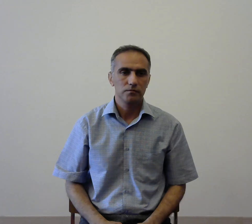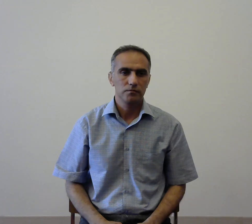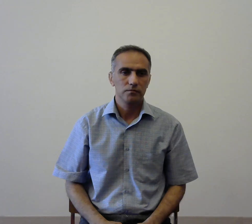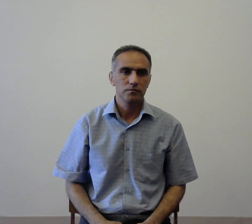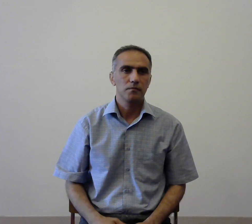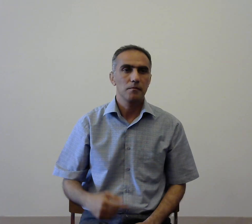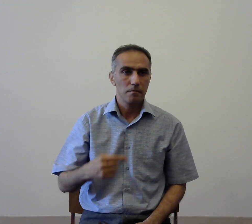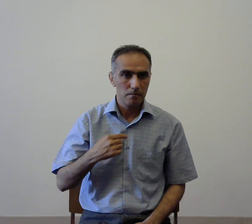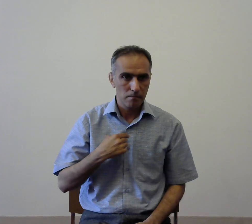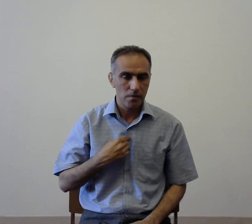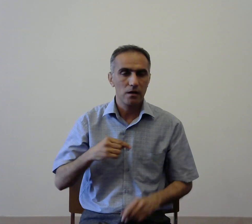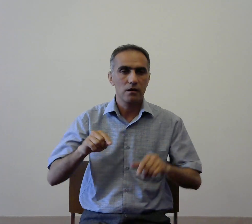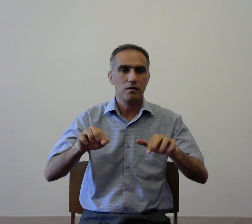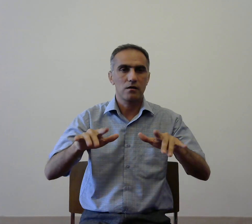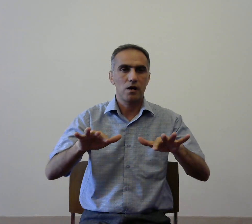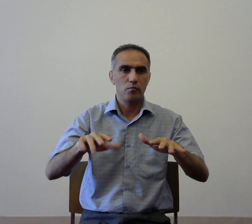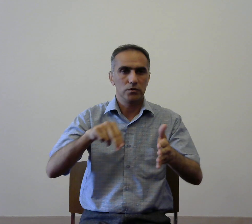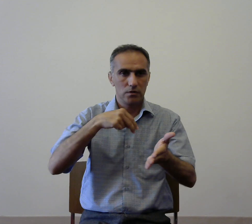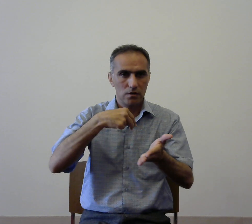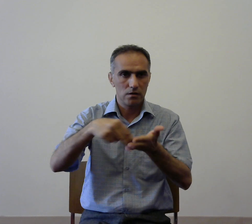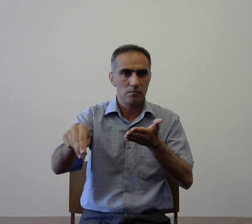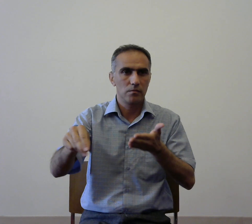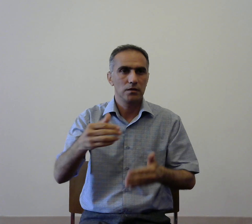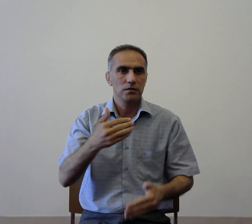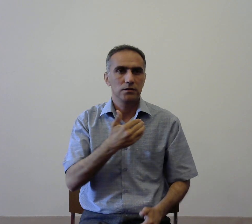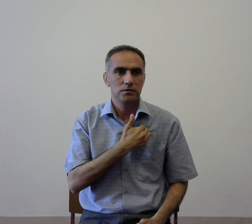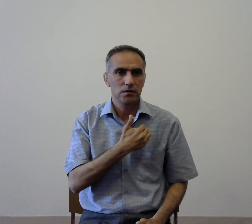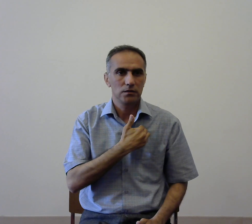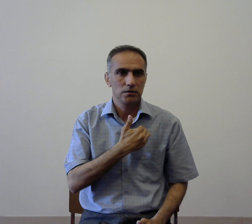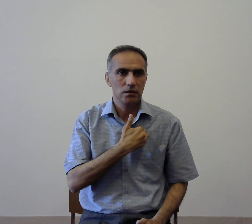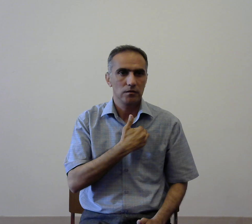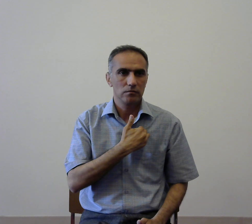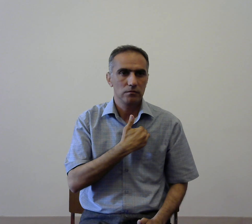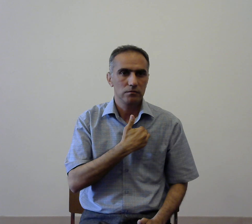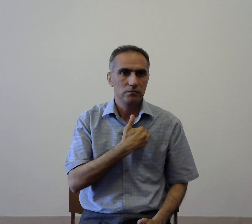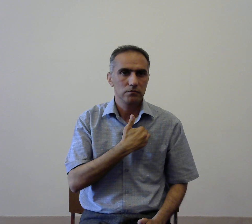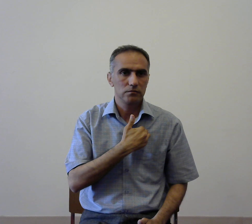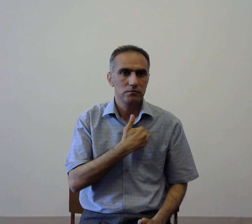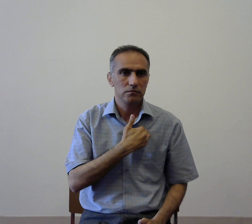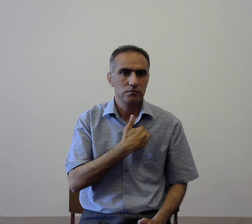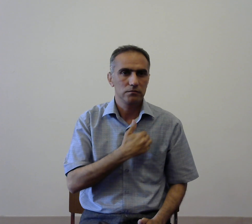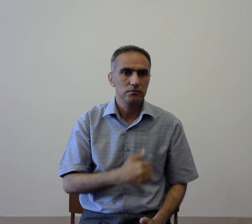Mən kompüter almaq istəyirəm